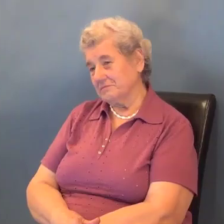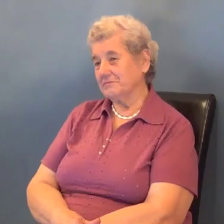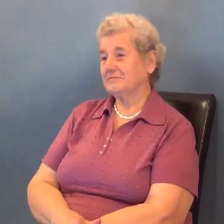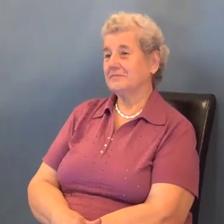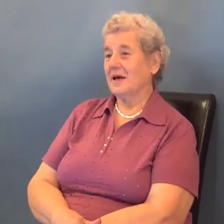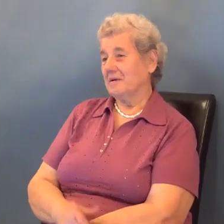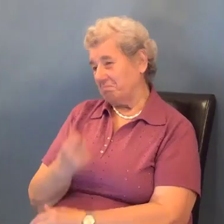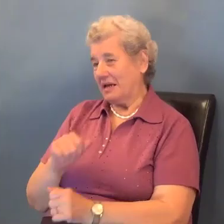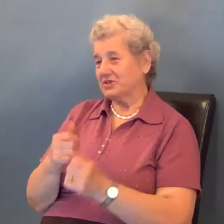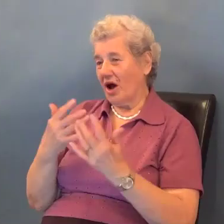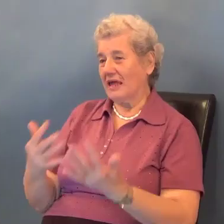Bardzo chętnie.